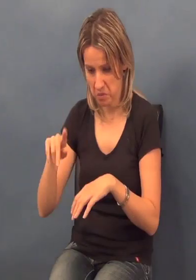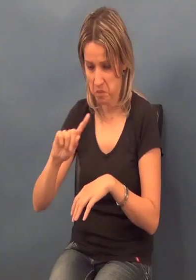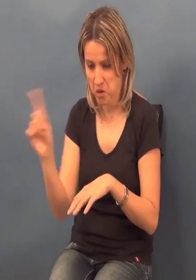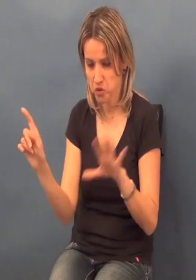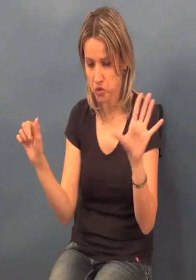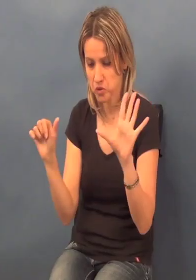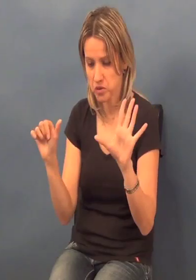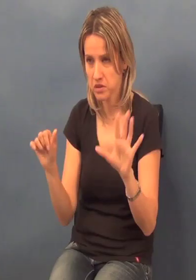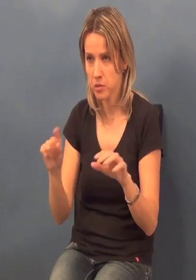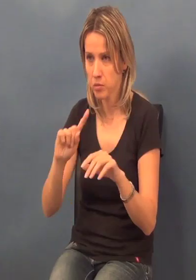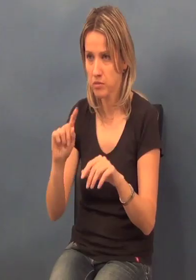Możesz po godzinie szóstej?